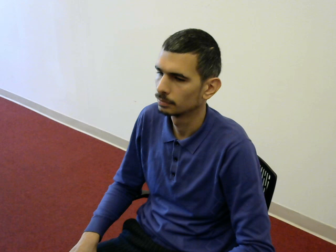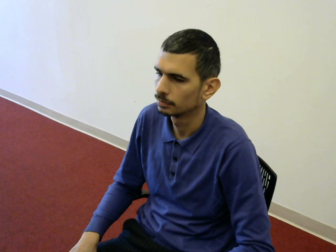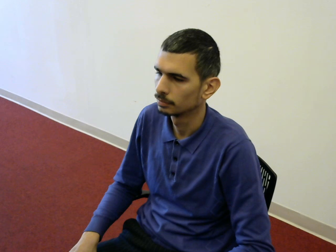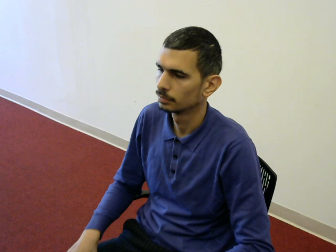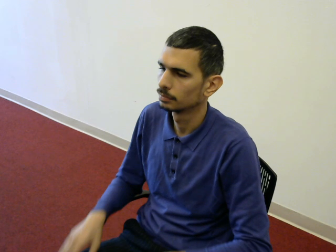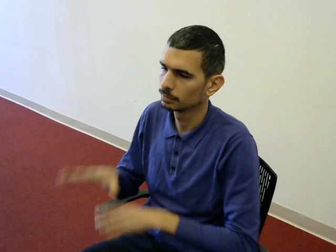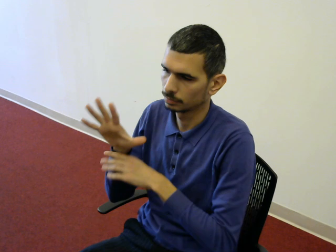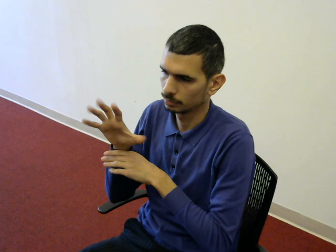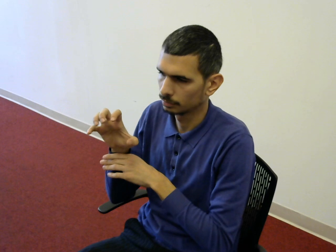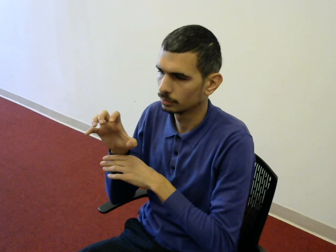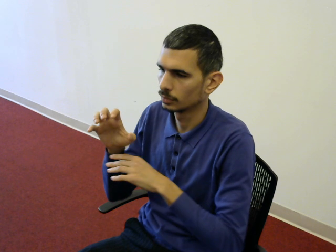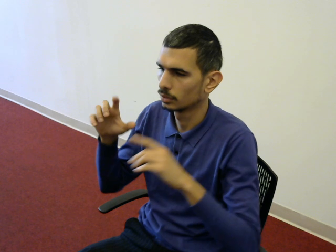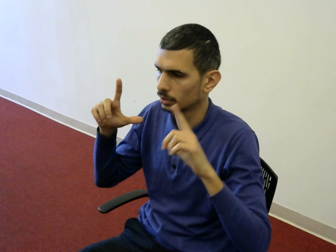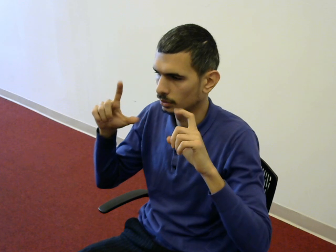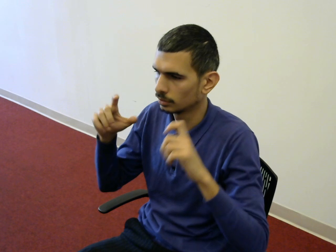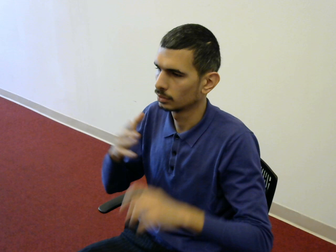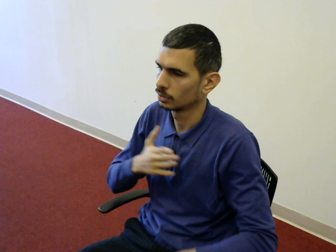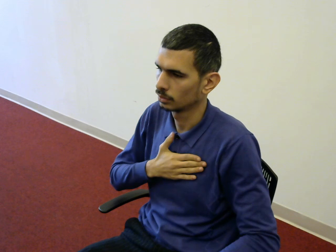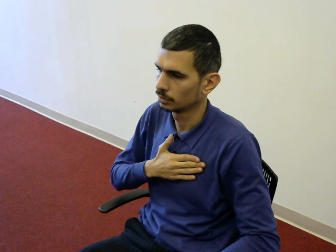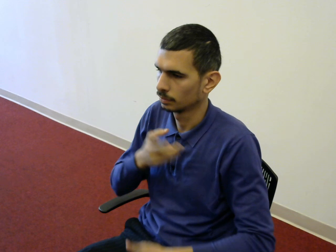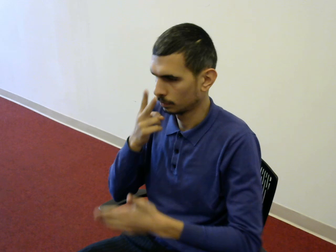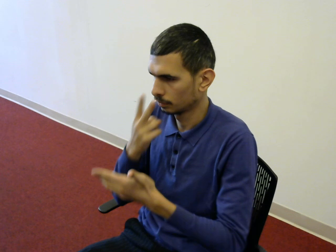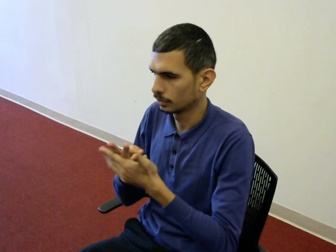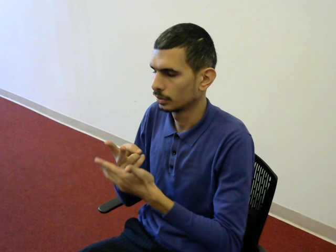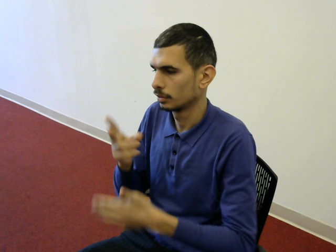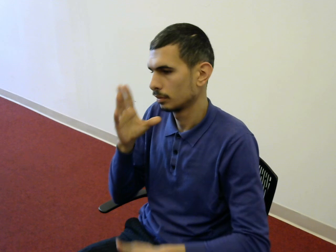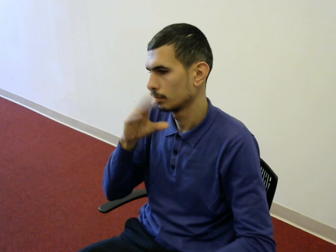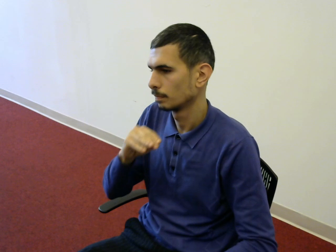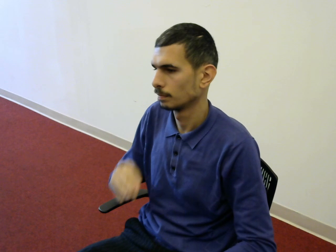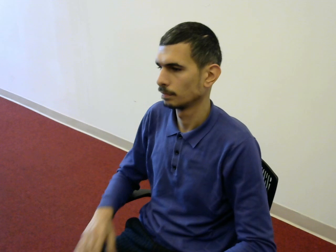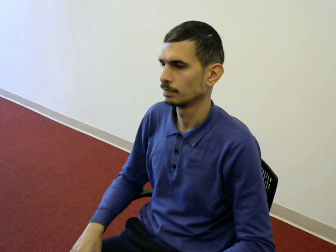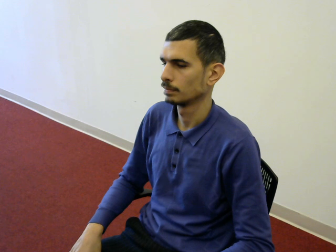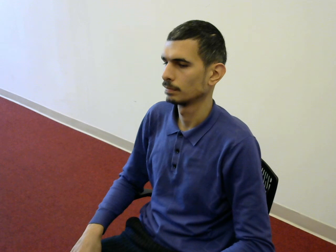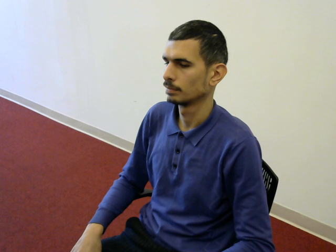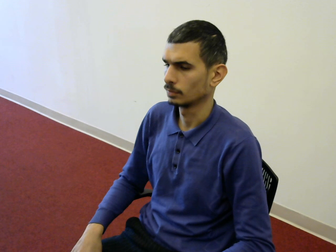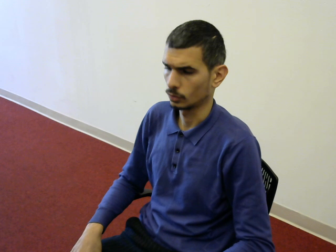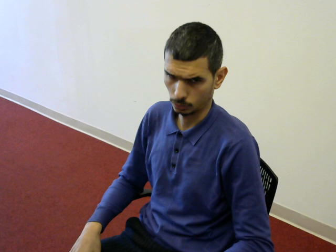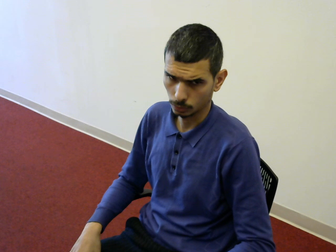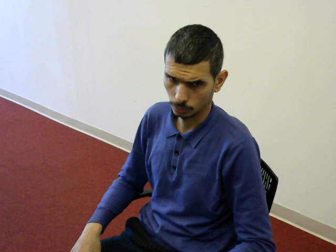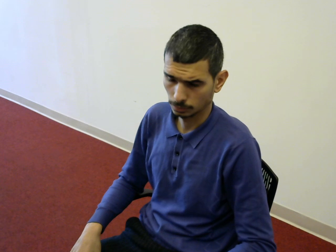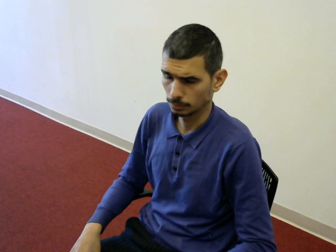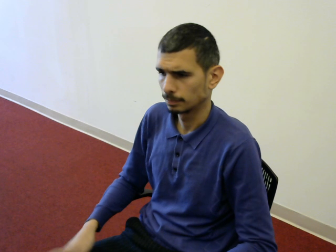Çəkdiyin şəkilləri mənə göstərə bilərsənmi?